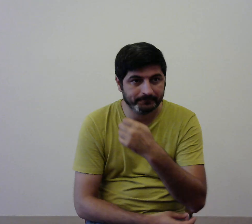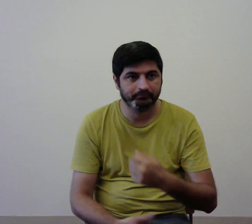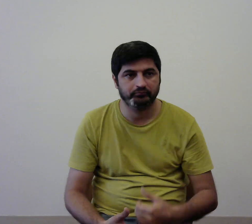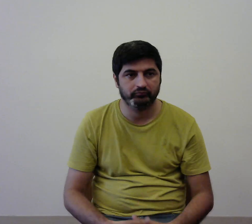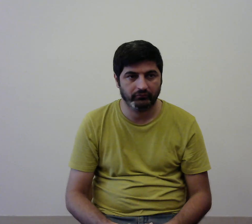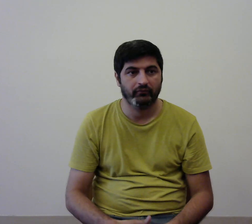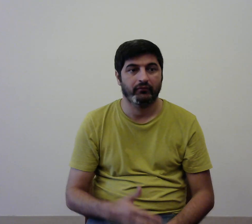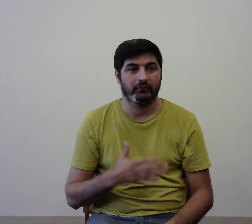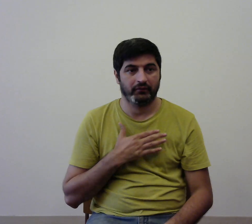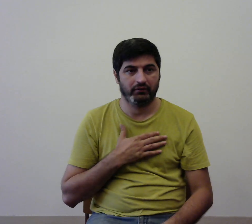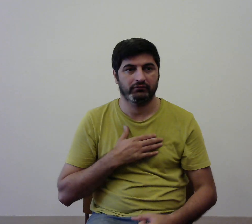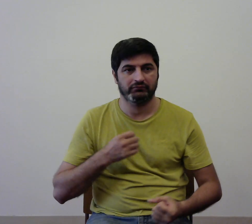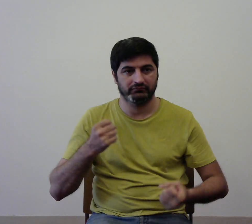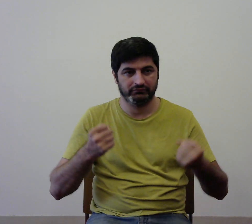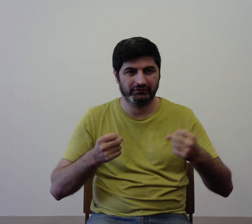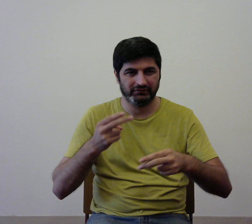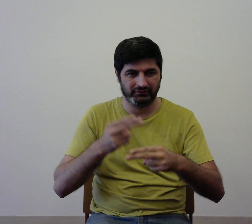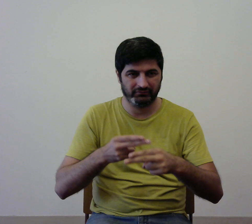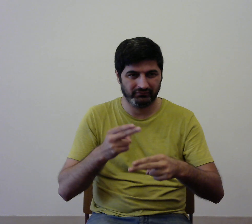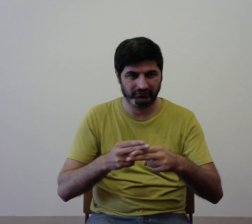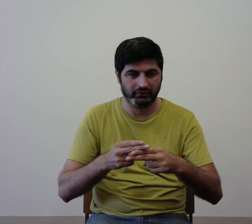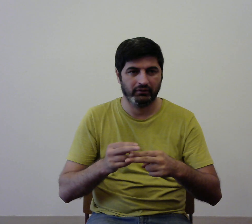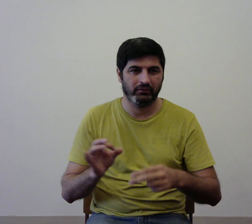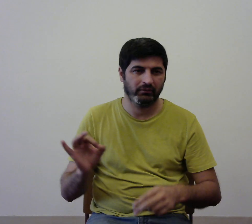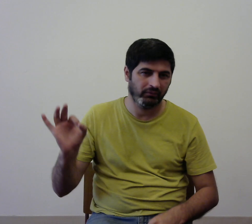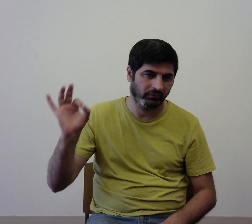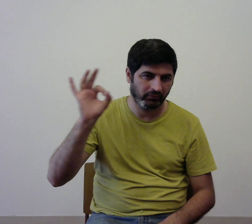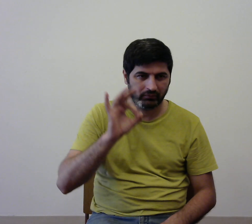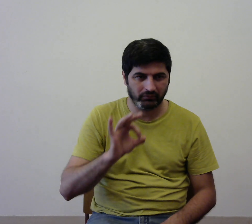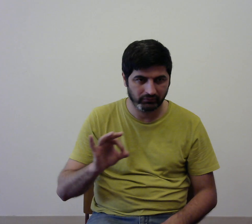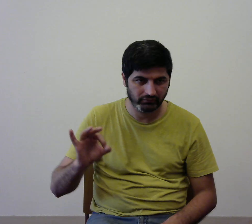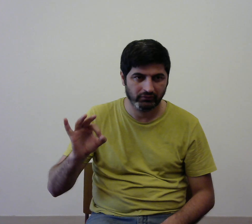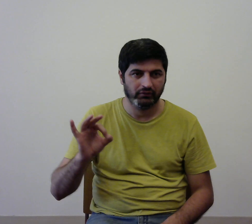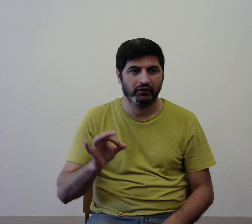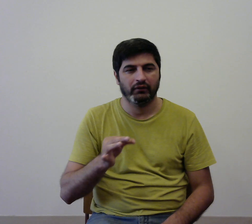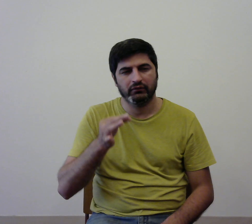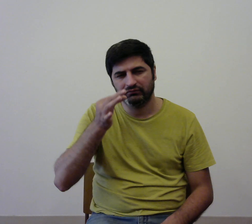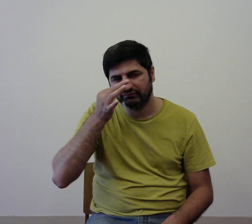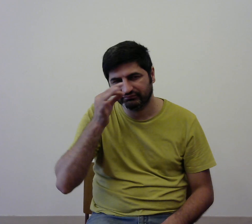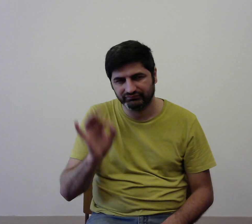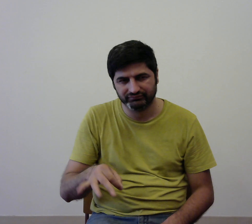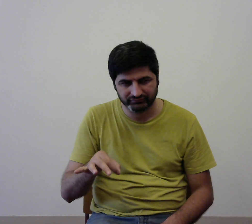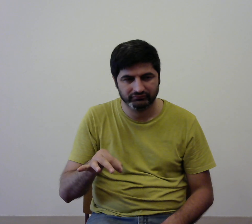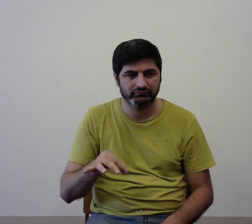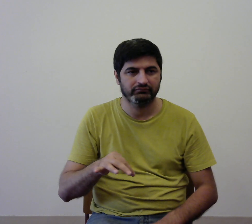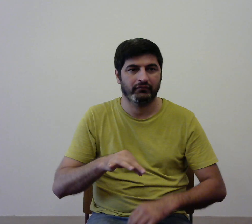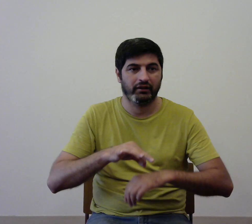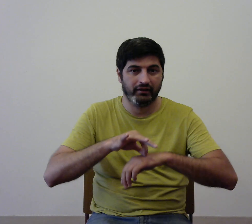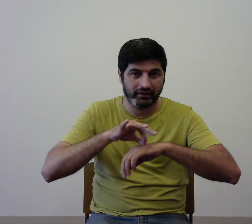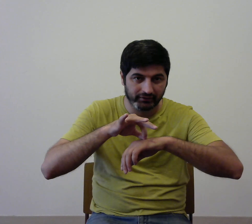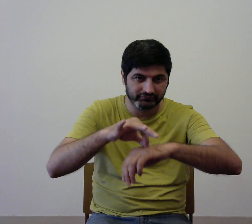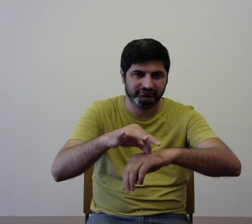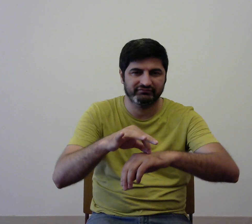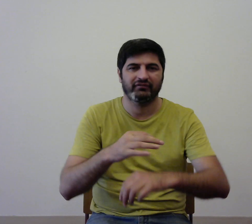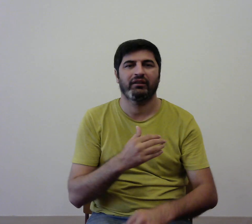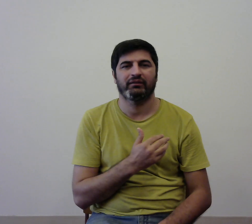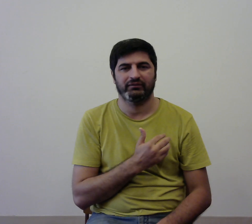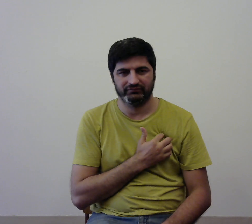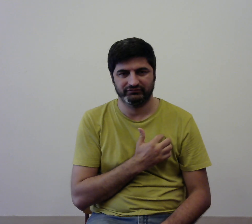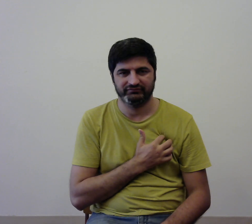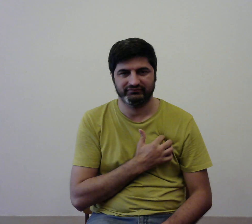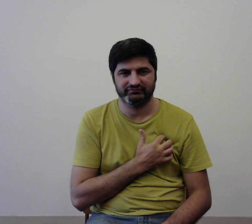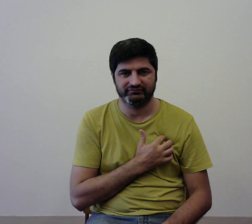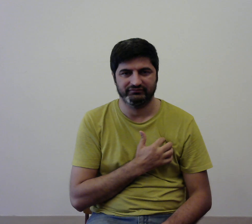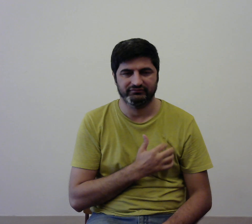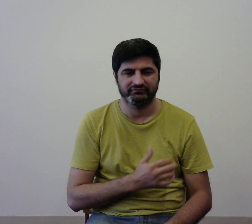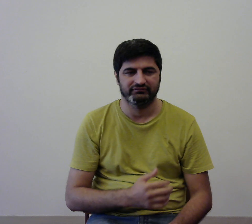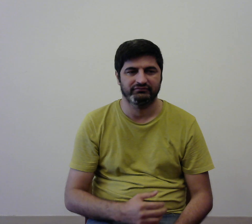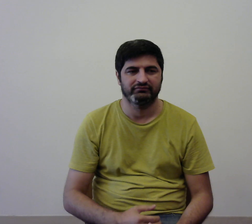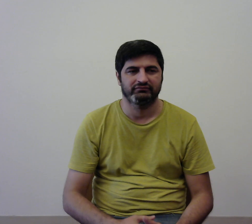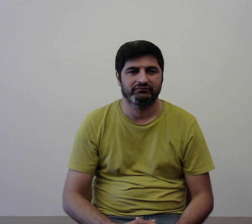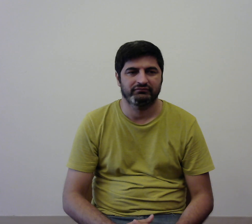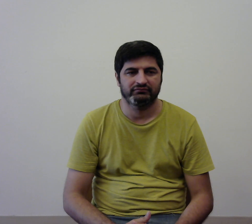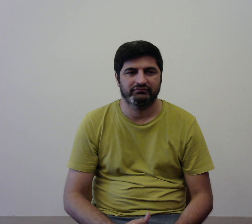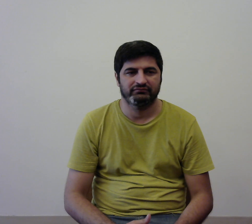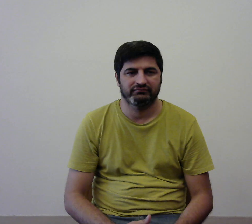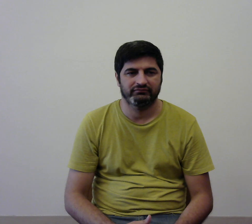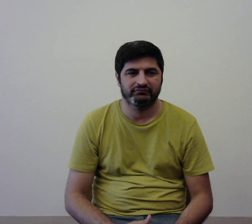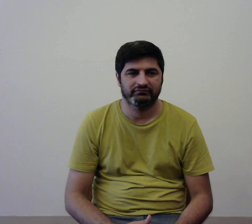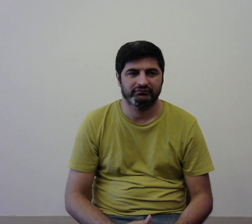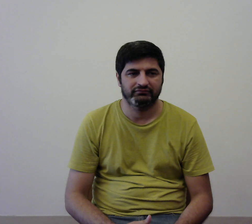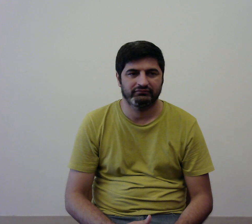Mən avtomobil təmiri üzrə təcrübə keçmək istəyirəm